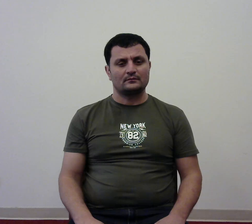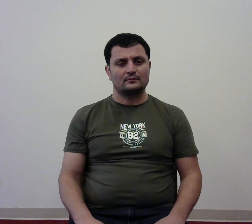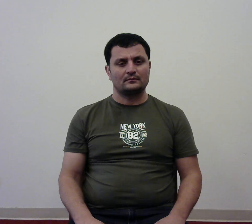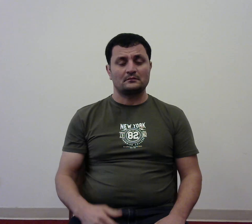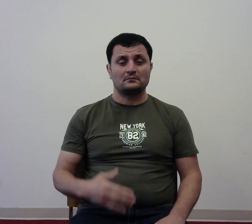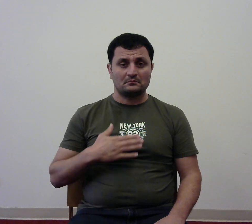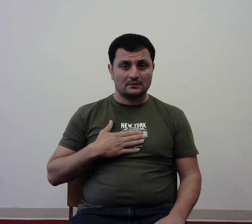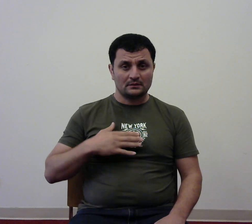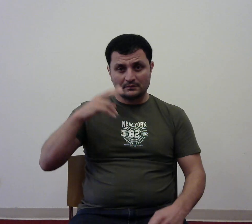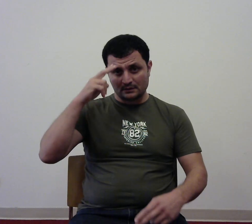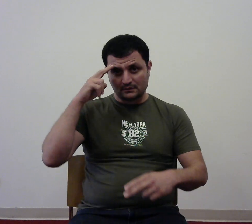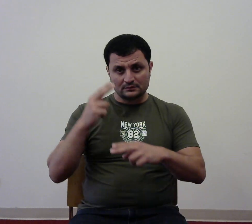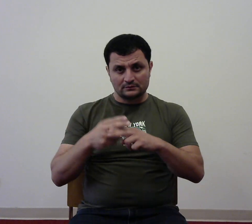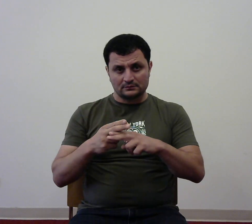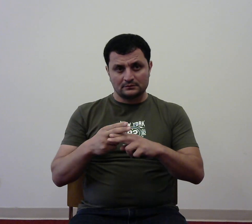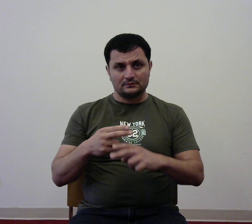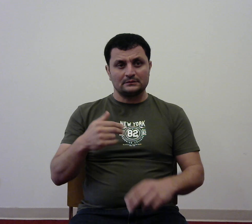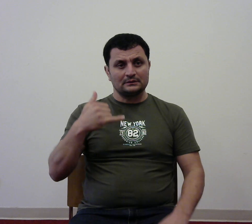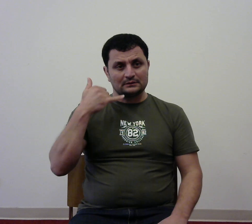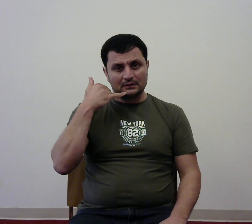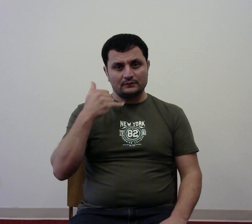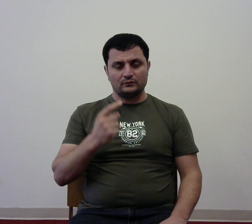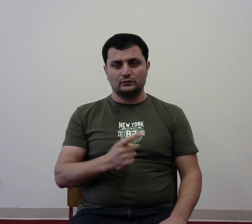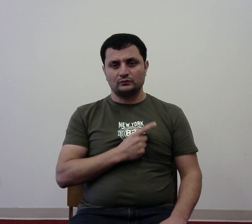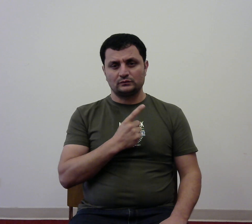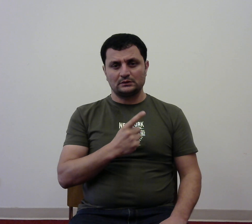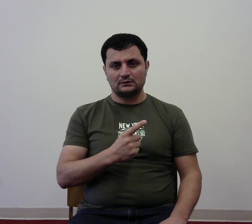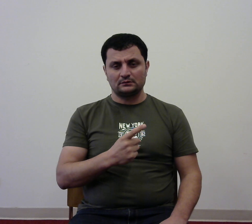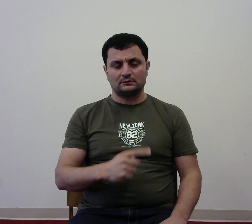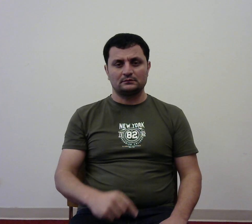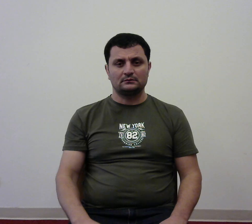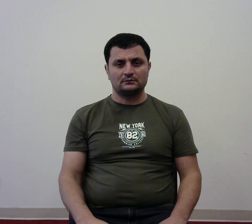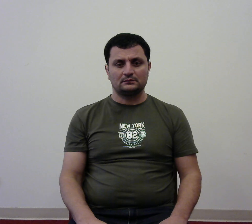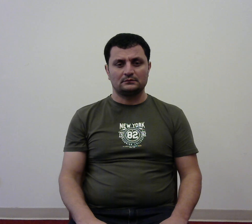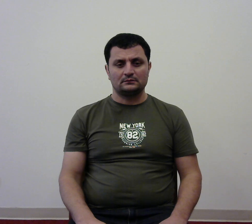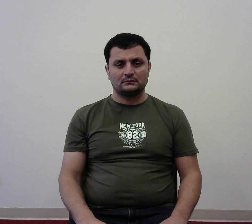Mənim qardaşım telefon ustasıdır